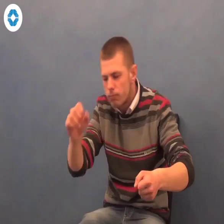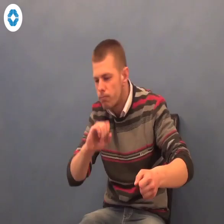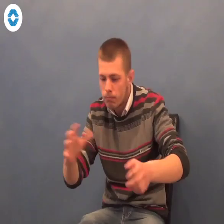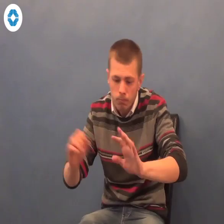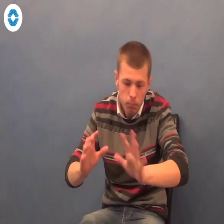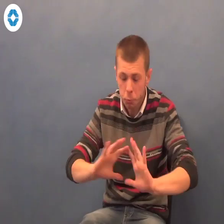Kończą.